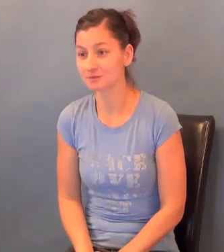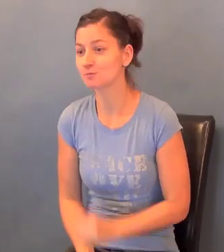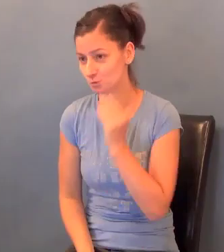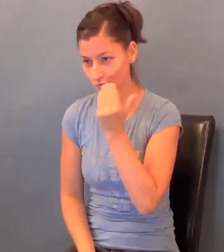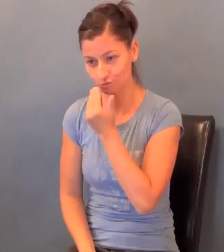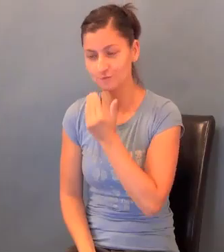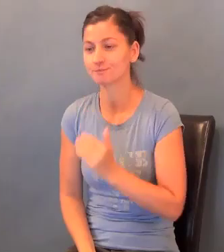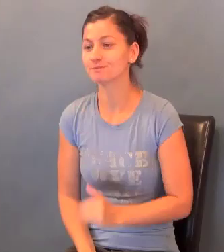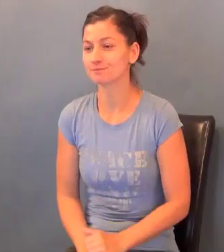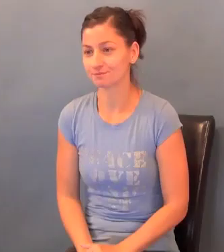Po południu.